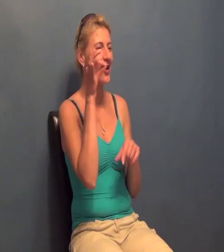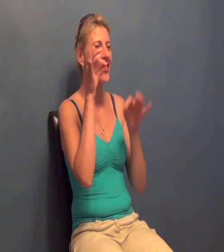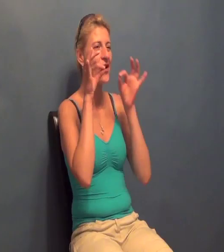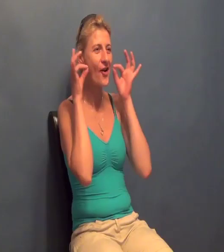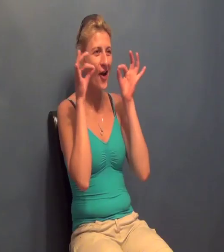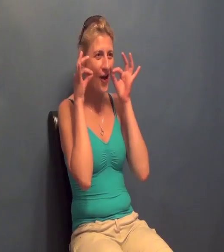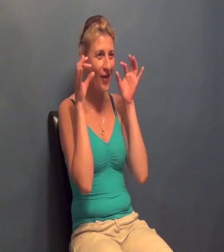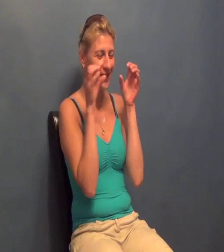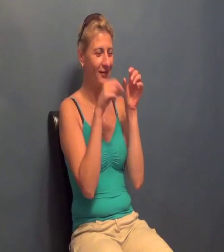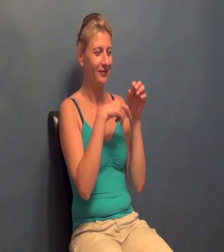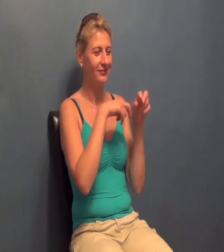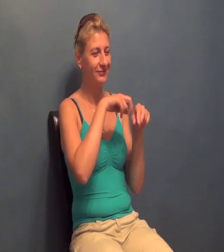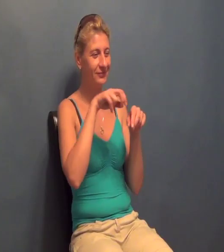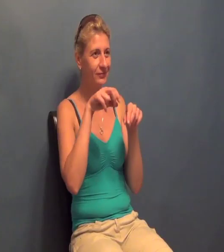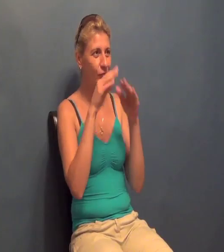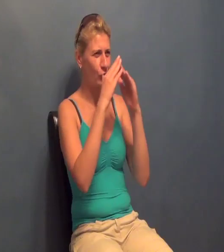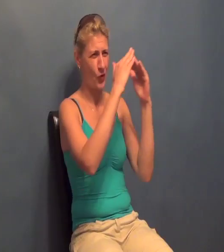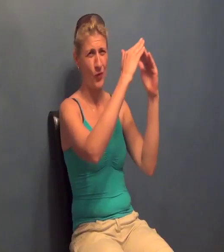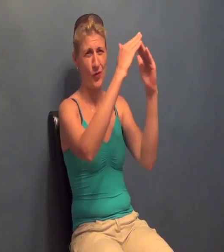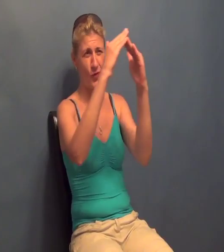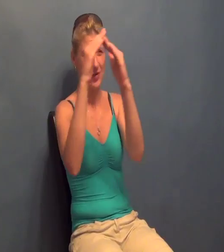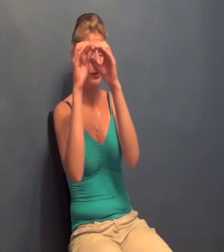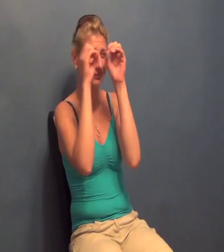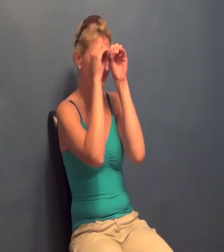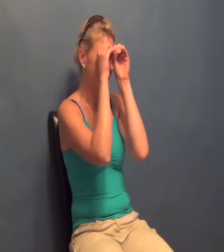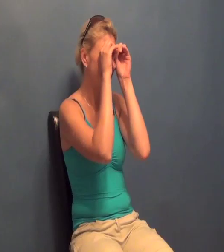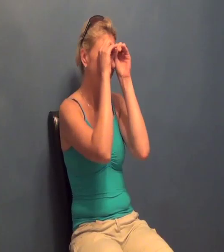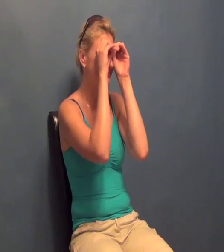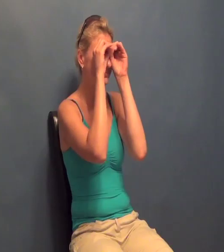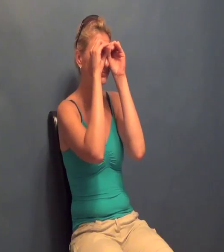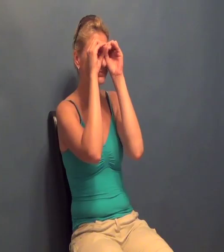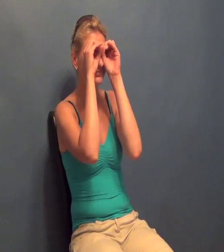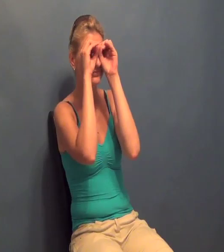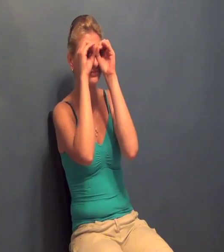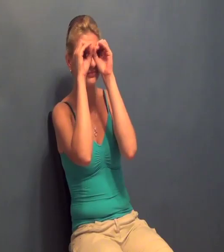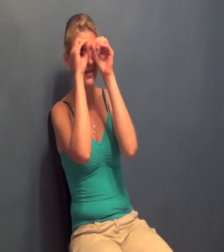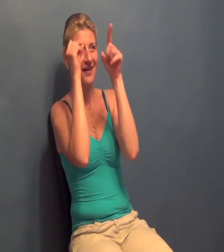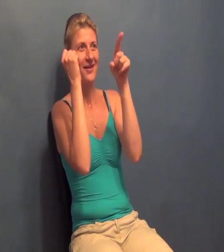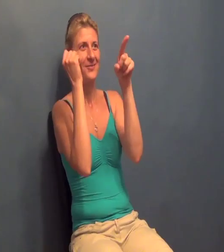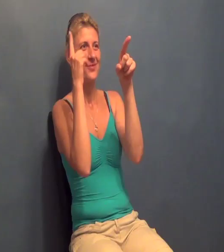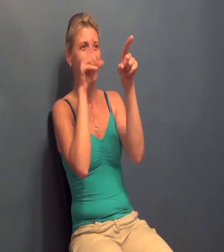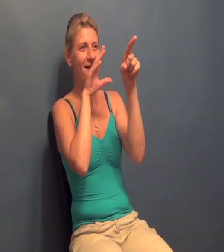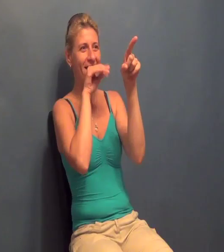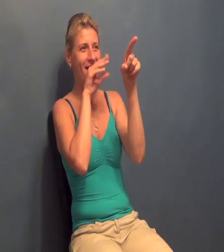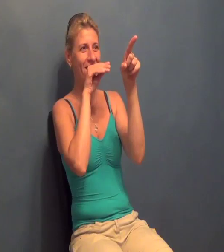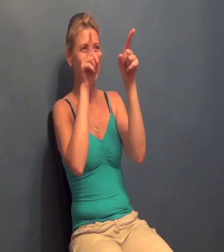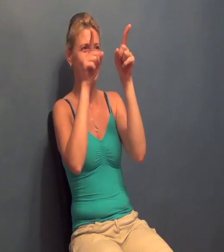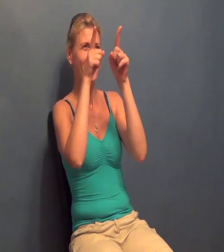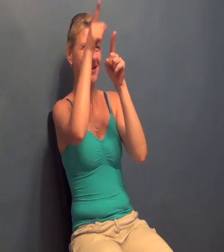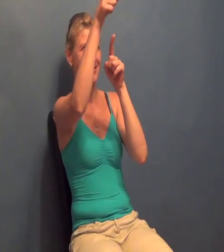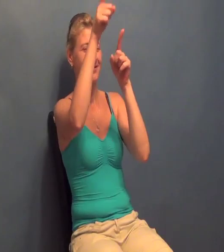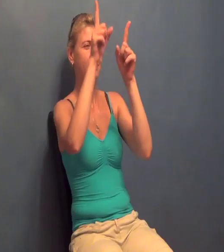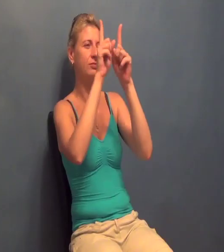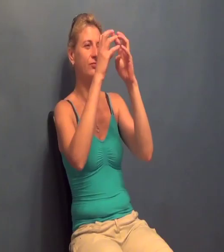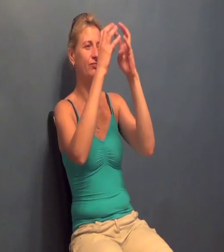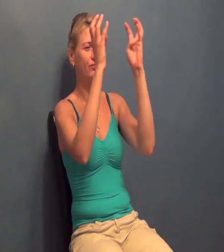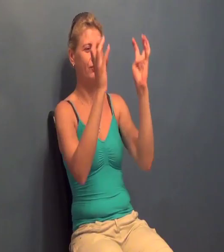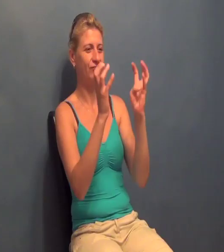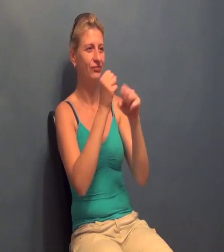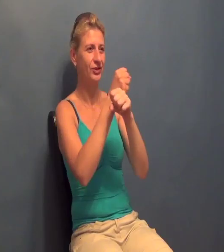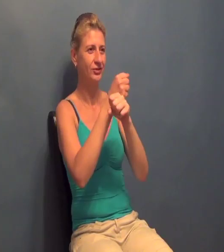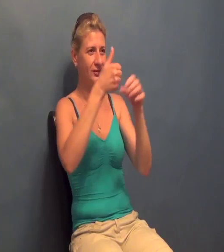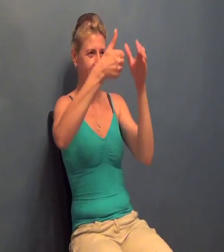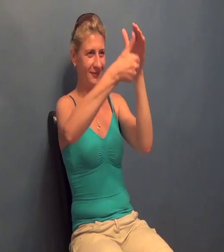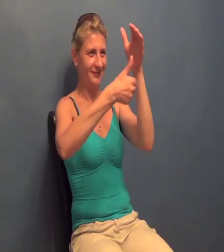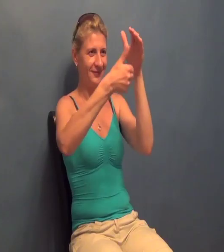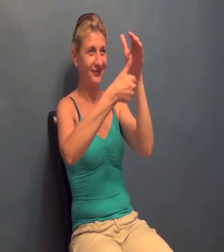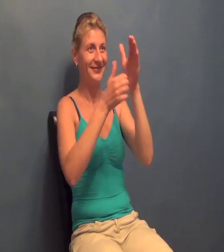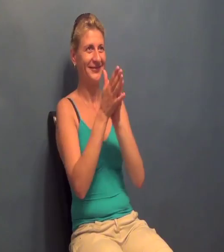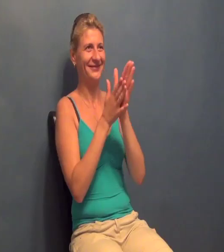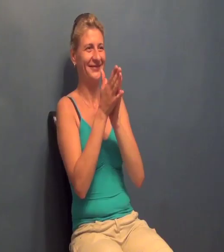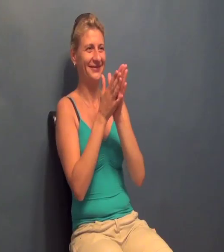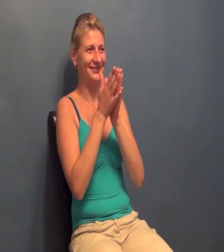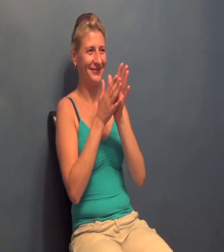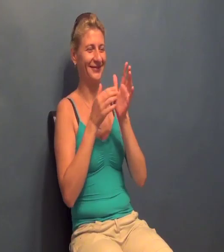Kot idzie, a wokół są domy, patrzy przez lornetkę, widzi kaczkę, która jest w oddali, jest sama w klatce podobnej do więzienia, kot zaciera ręce.